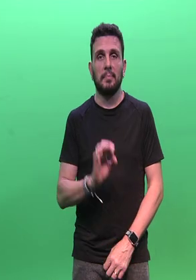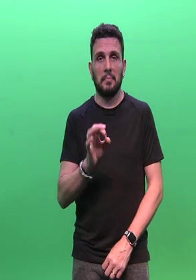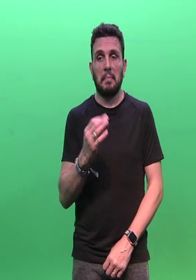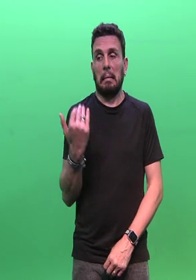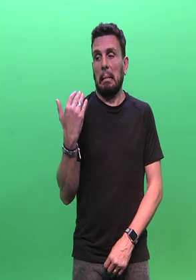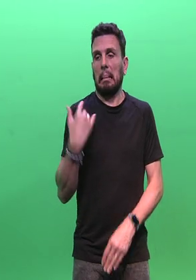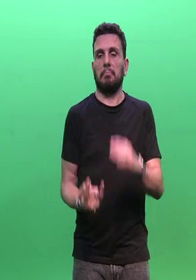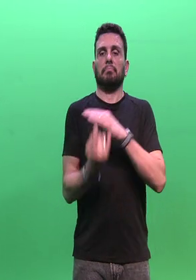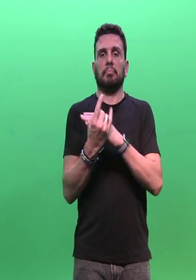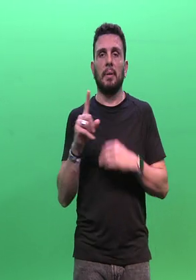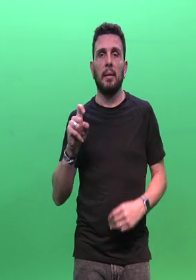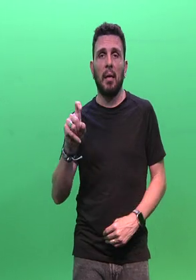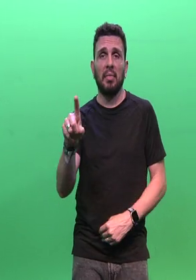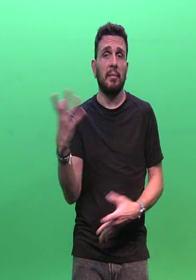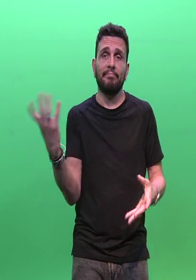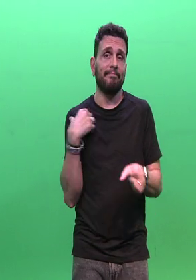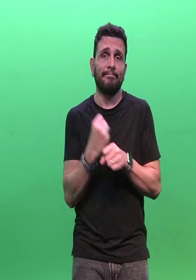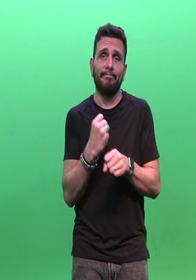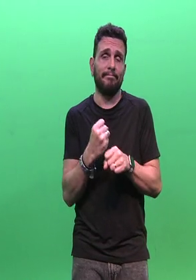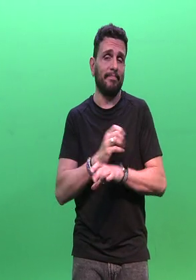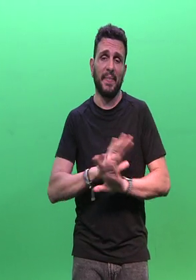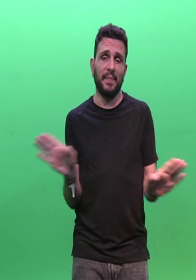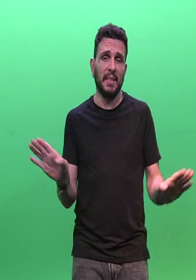Sí, fa poc em van detectar càncer i vaig haver de deixar de treballar.